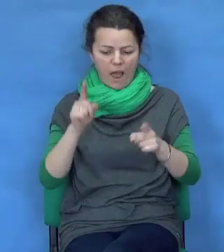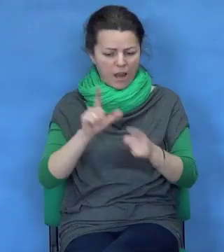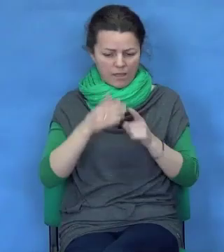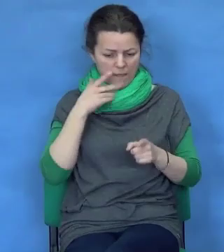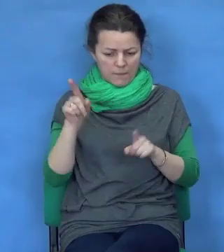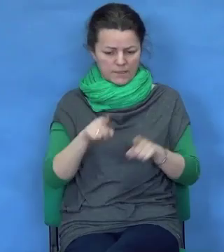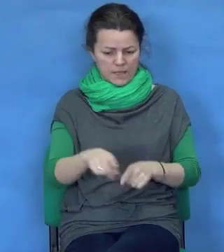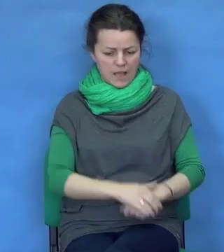Ale nie ma tu znaku.